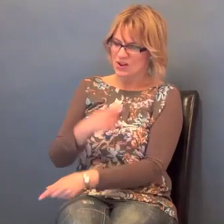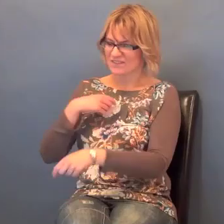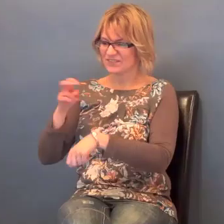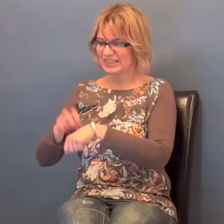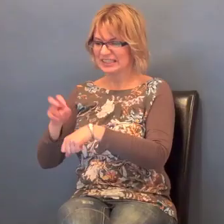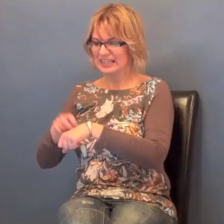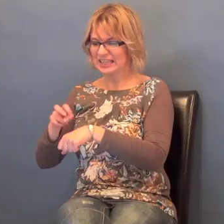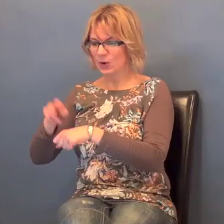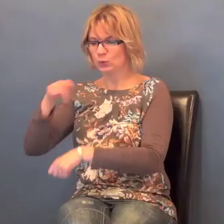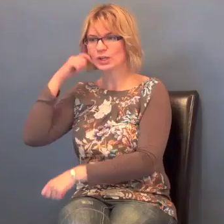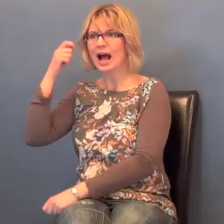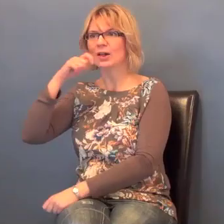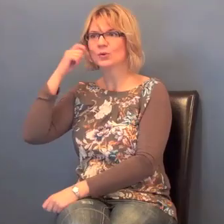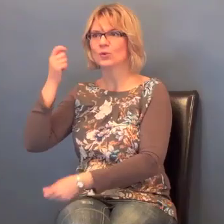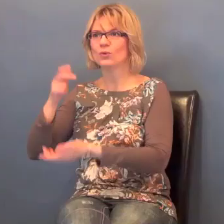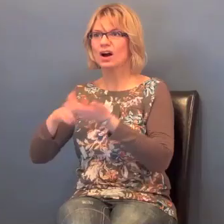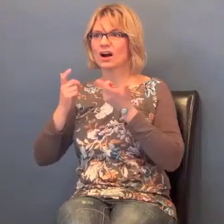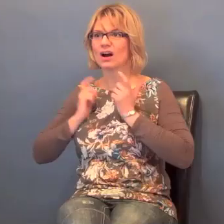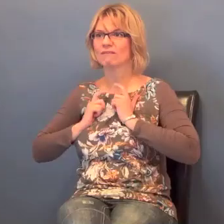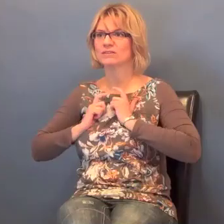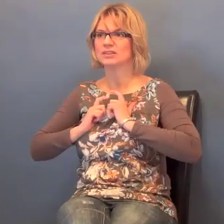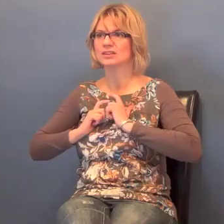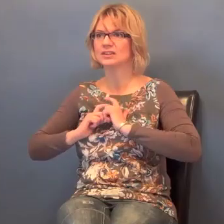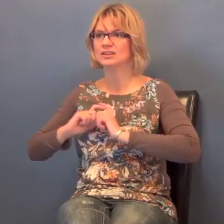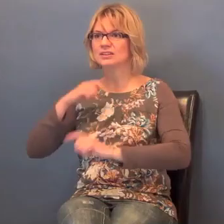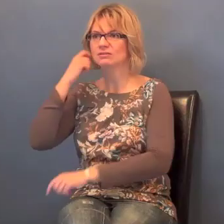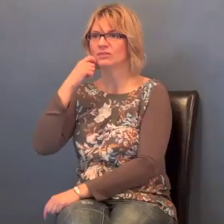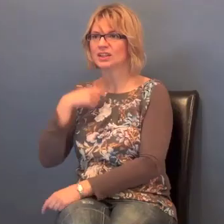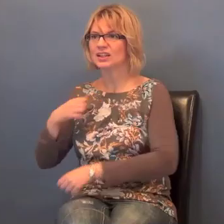Ojej, odwiedzam dziadka na wsi.